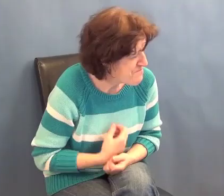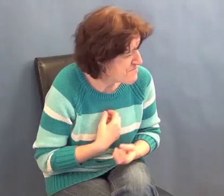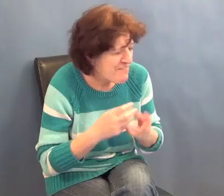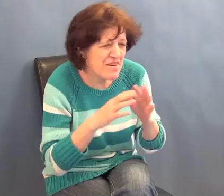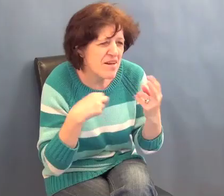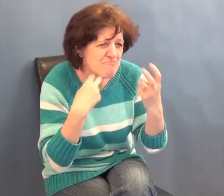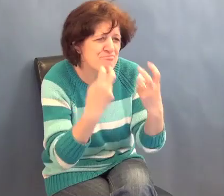Ja w domu będę siedziała.